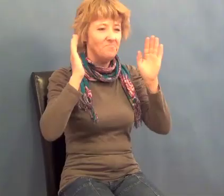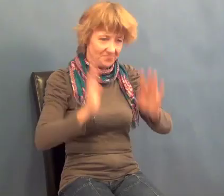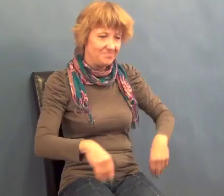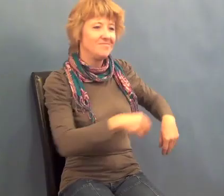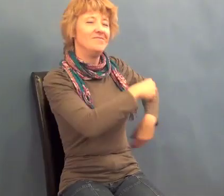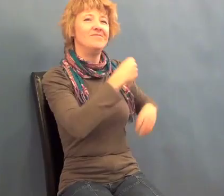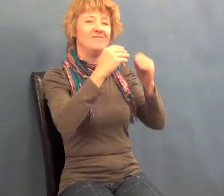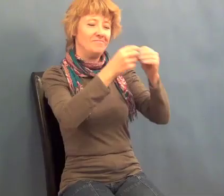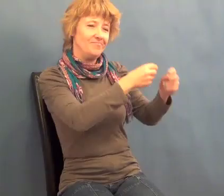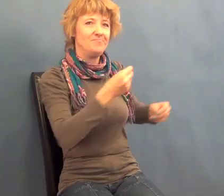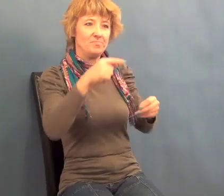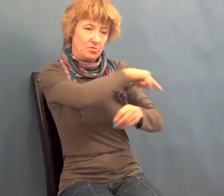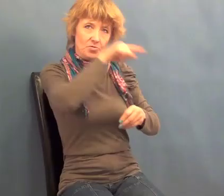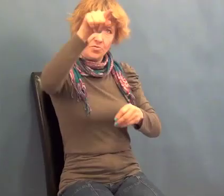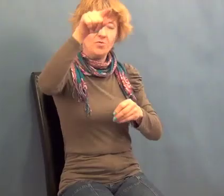Ma zamontować szybę w oknie.